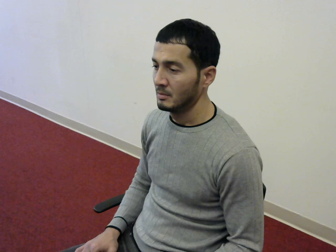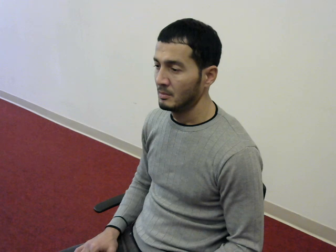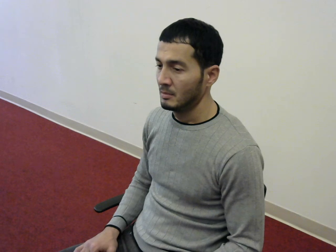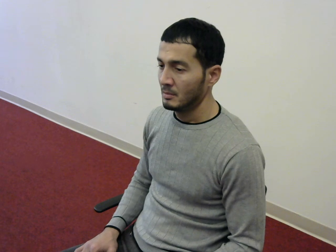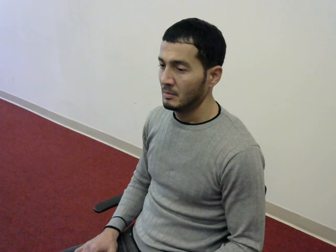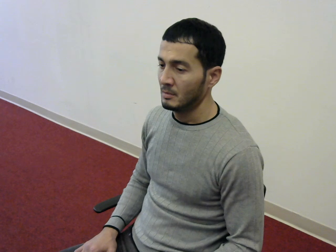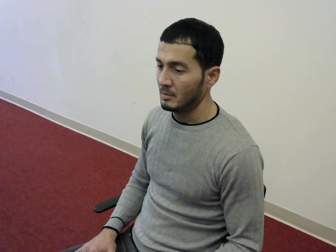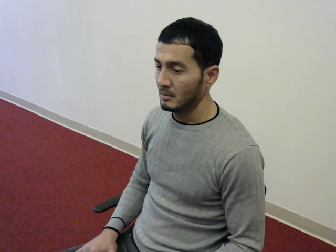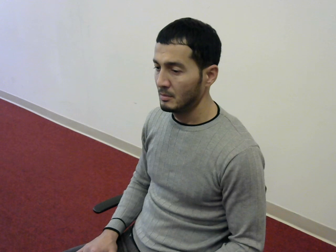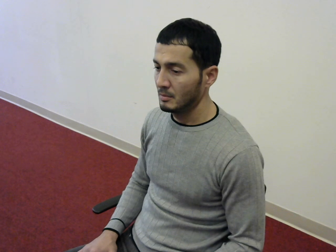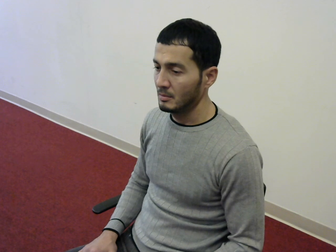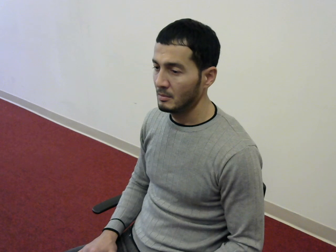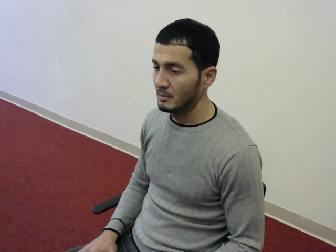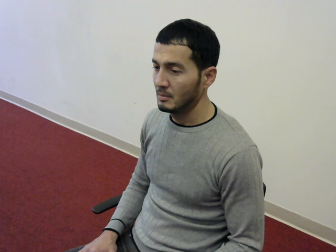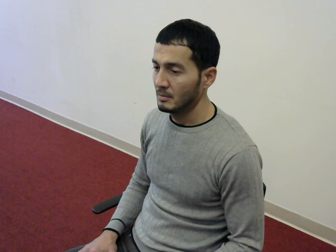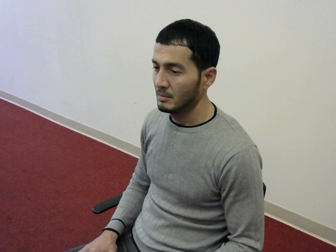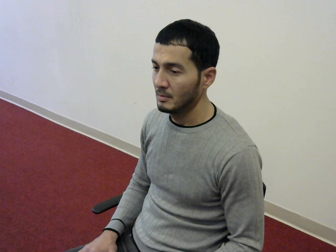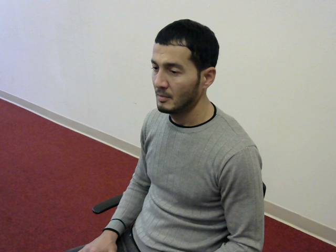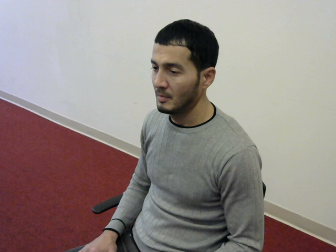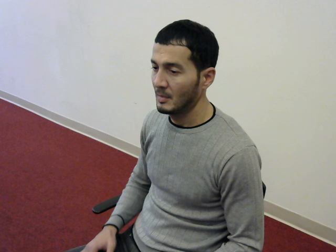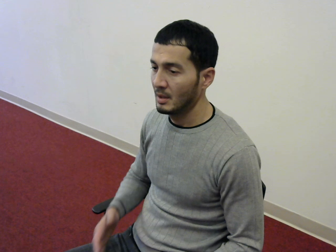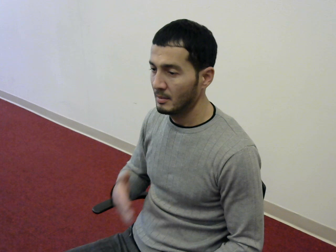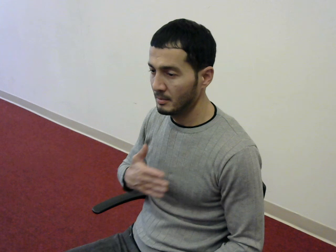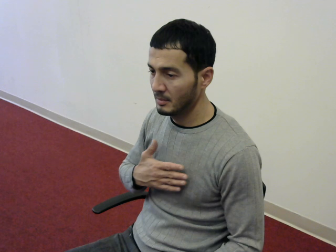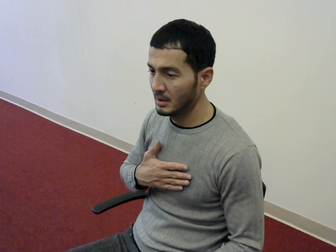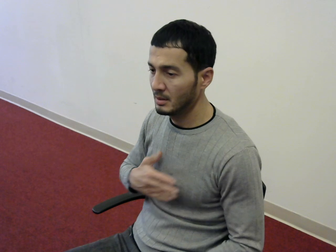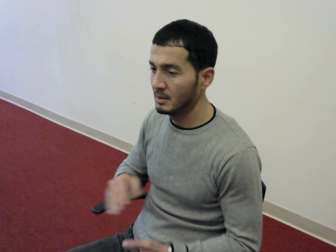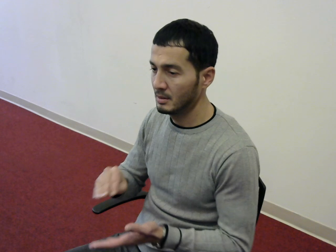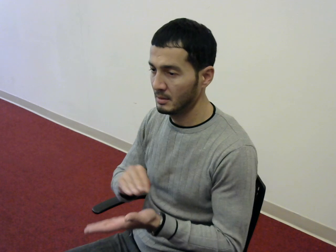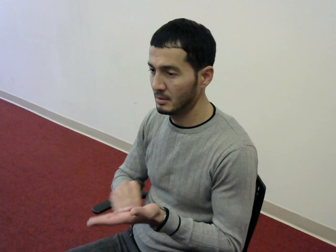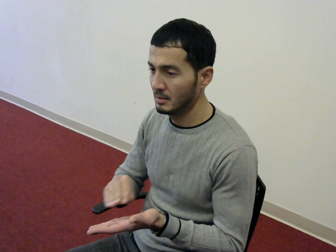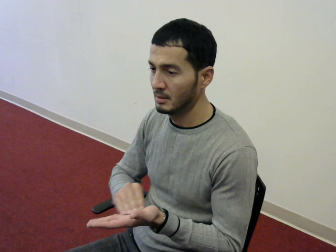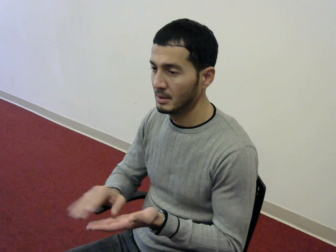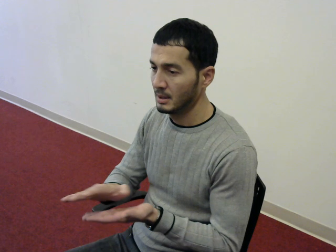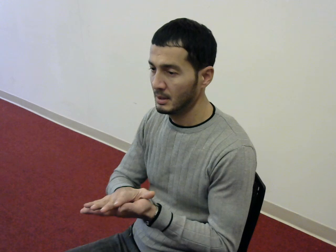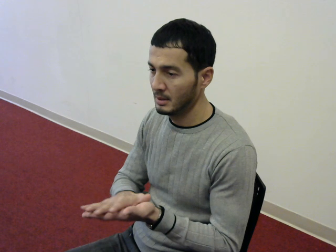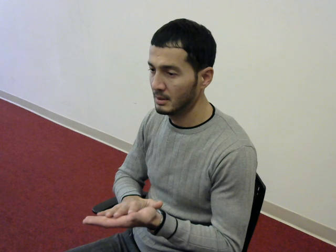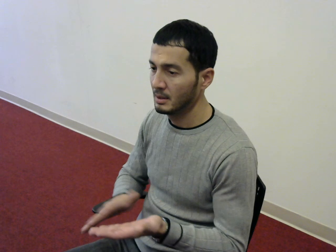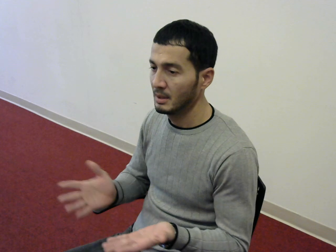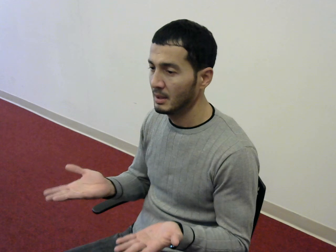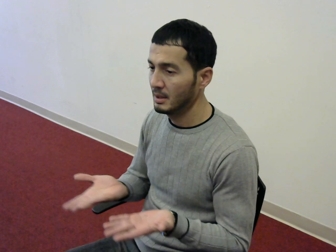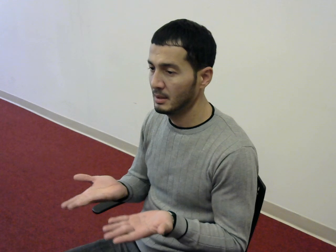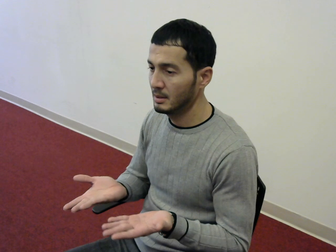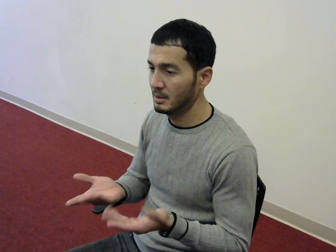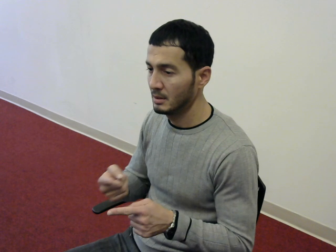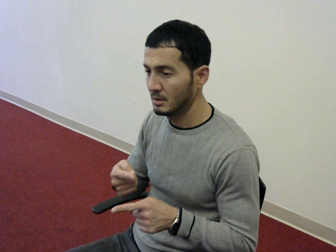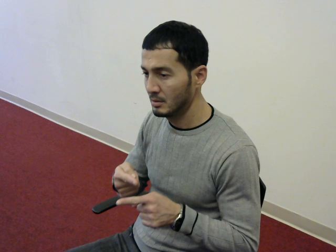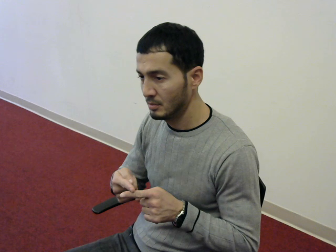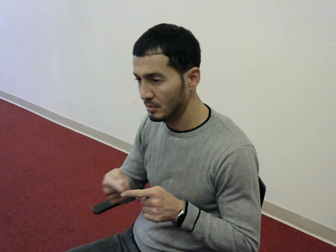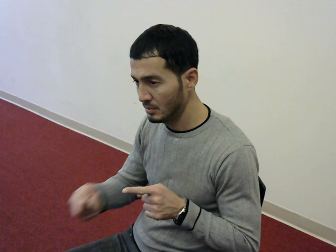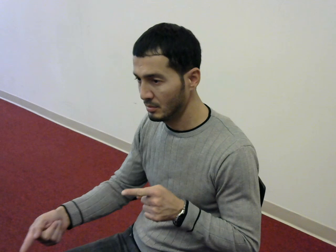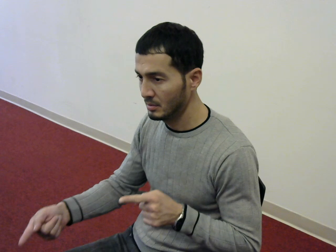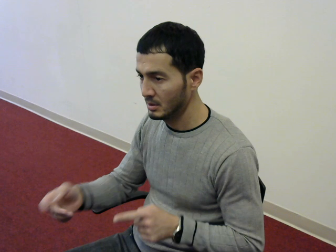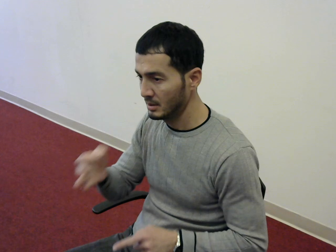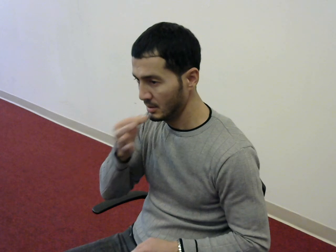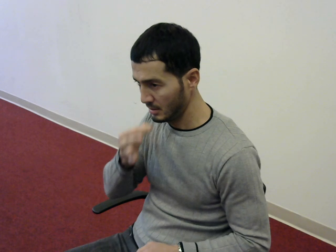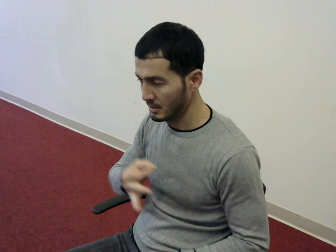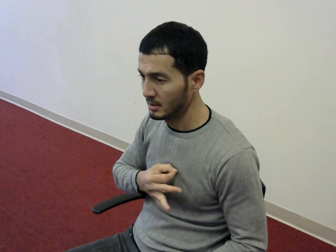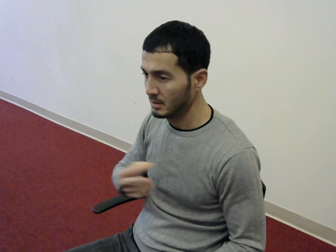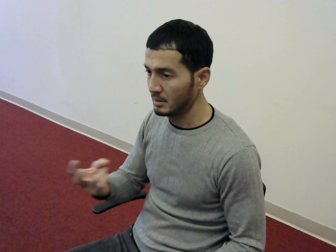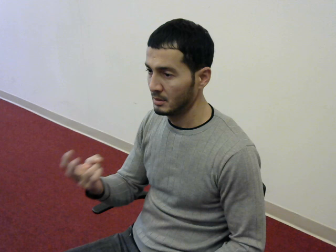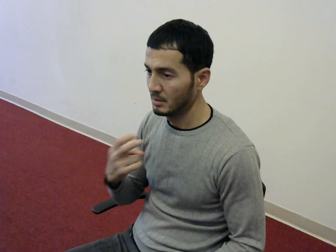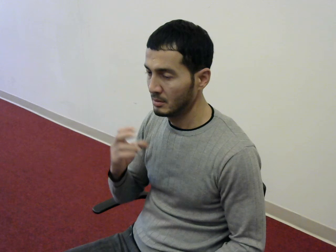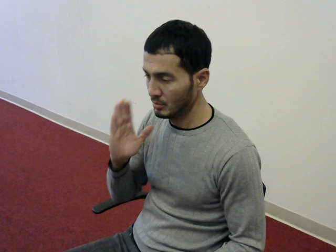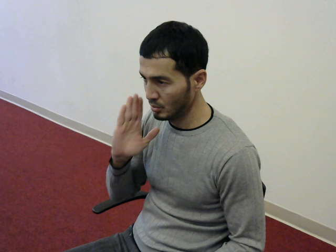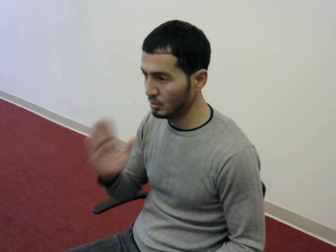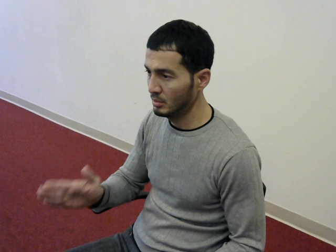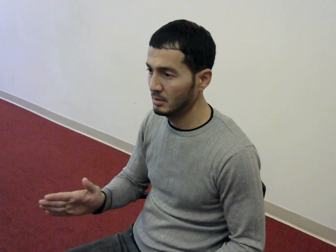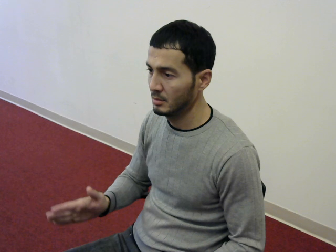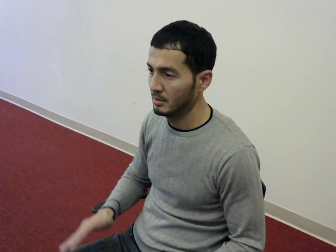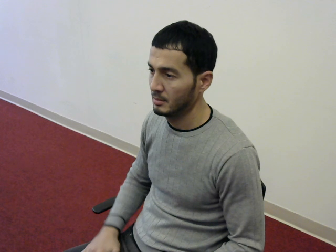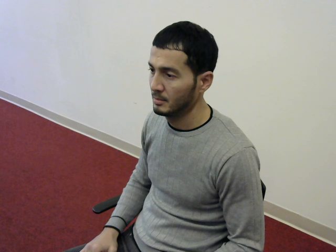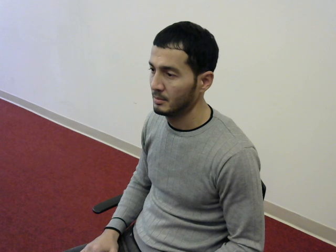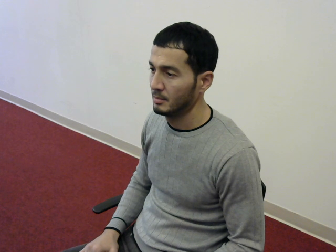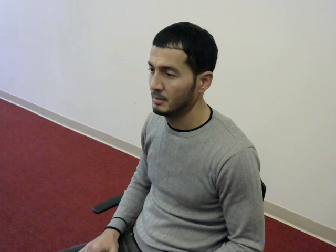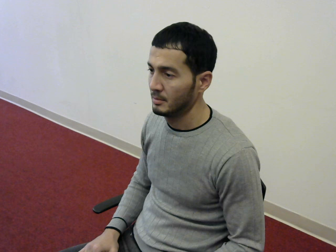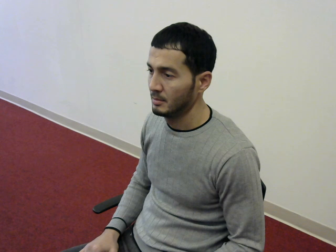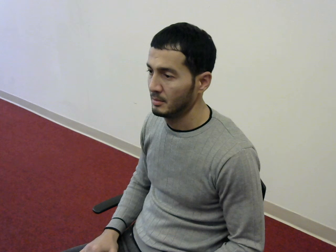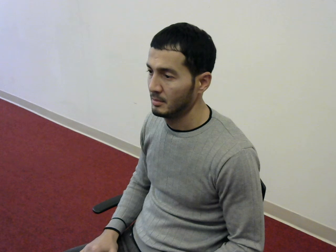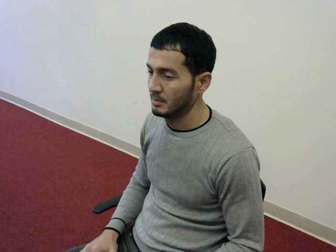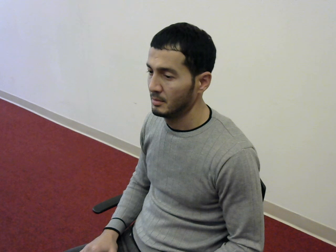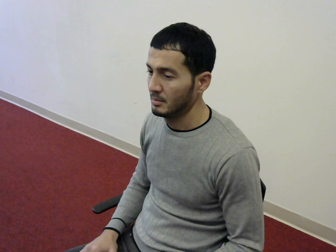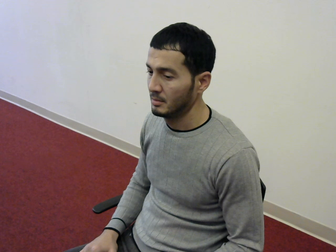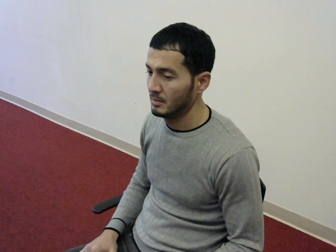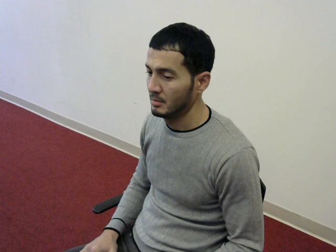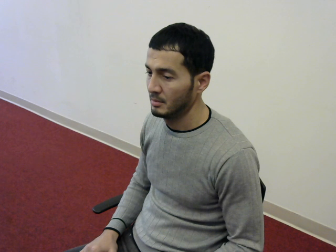Mənim yazdığım ərizəyə hansı müddətdə cavab gələcək?